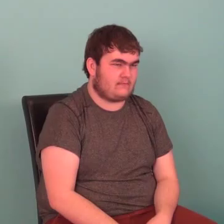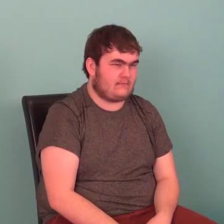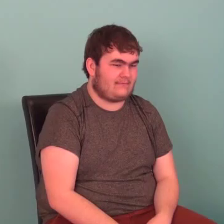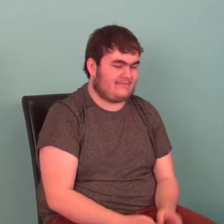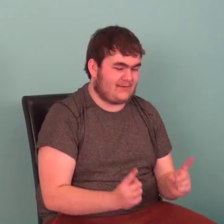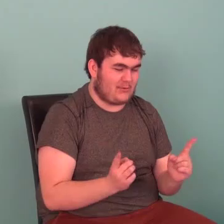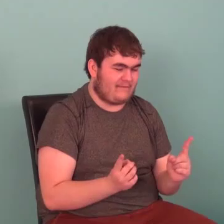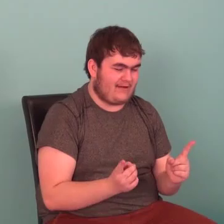Uwaga.